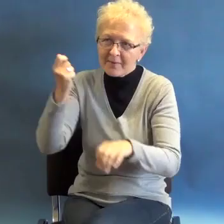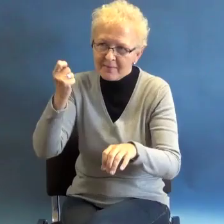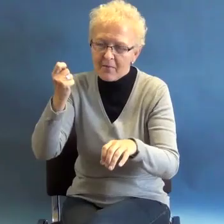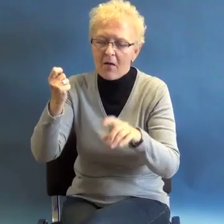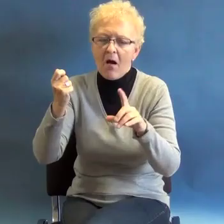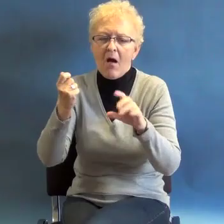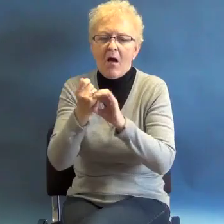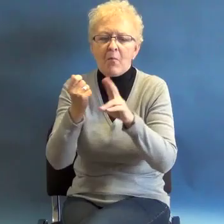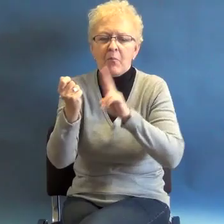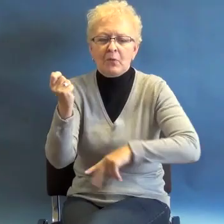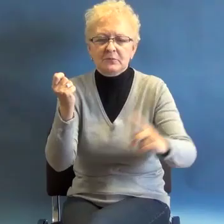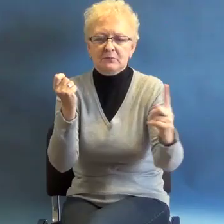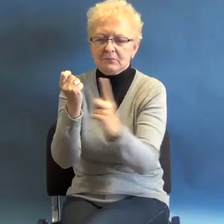Policjant podchodzi i staje za nim.